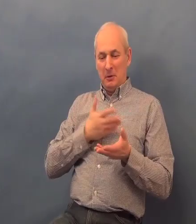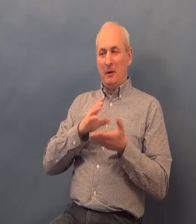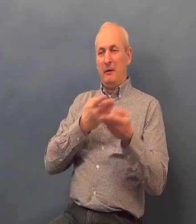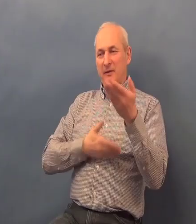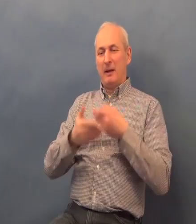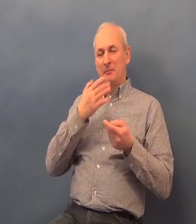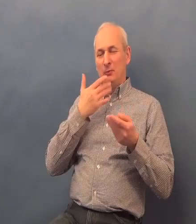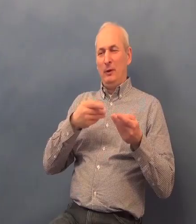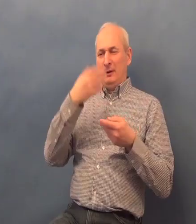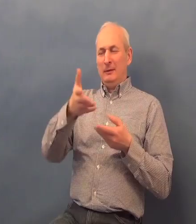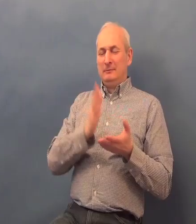Dziękuje, daje im gruszki i koniec, idzie sobie.